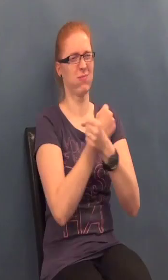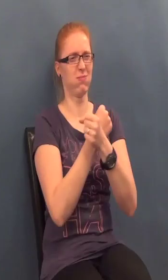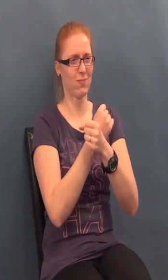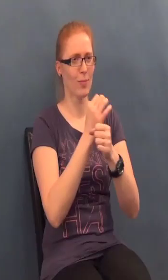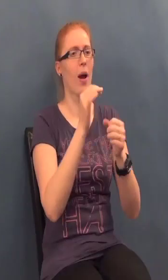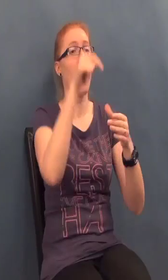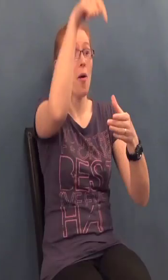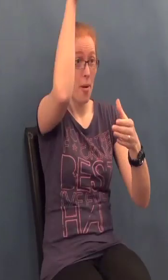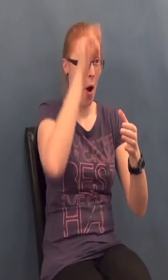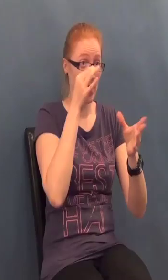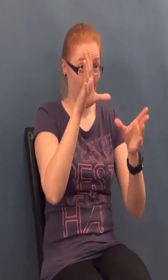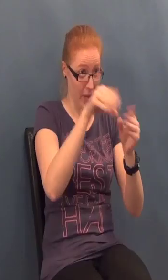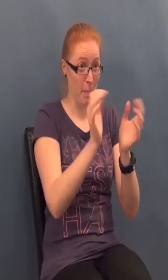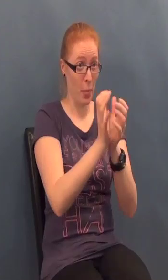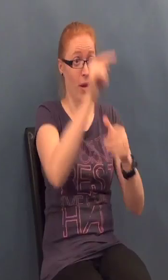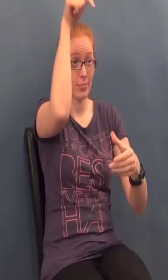I kot razem z kulą spada w dół.